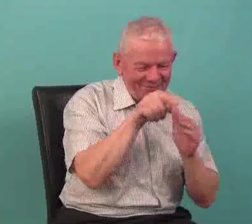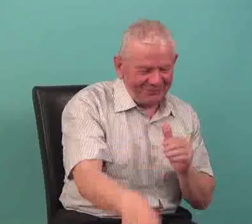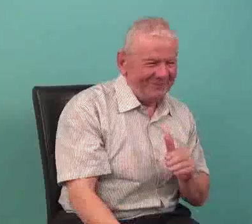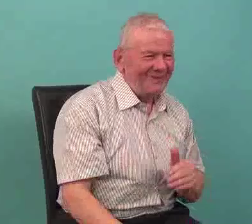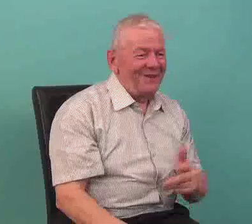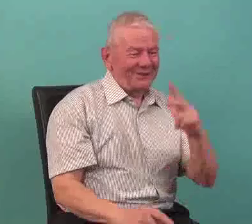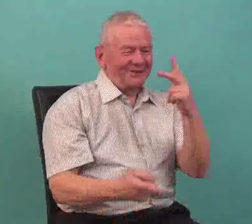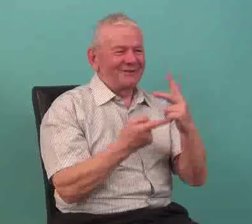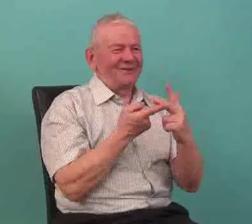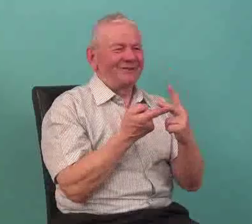Trzecia scena.